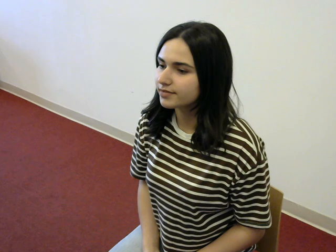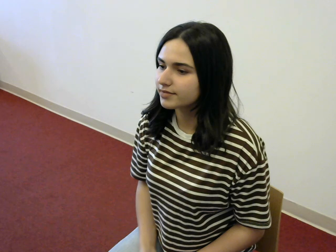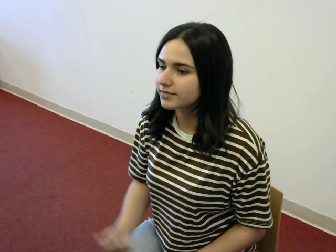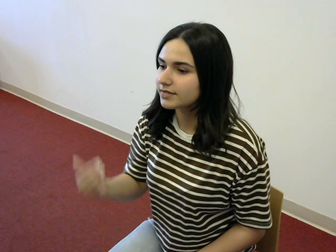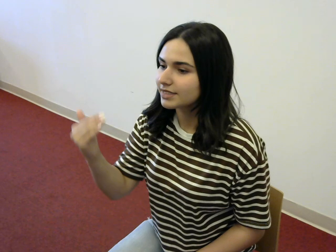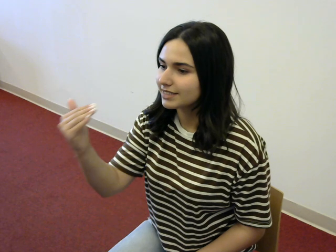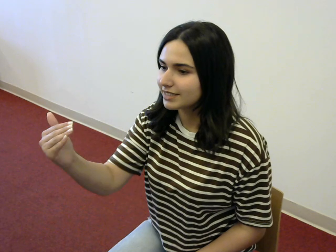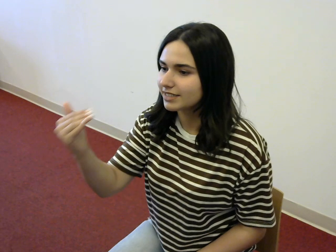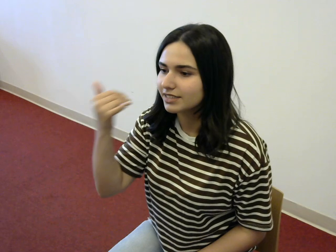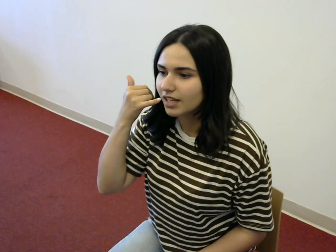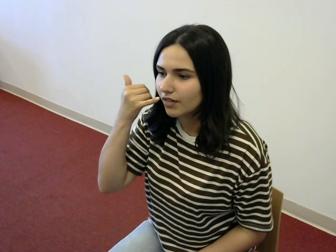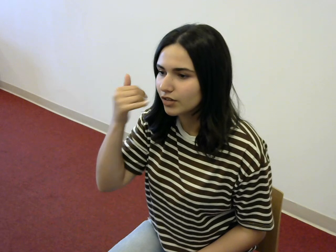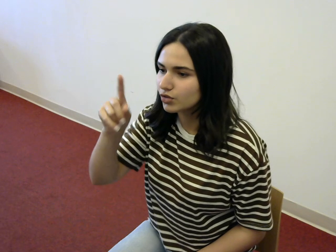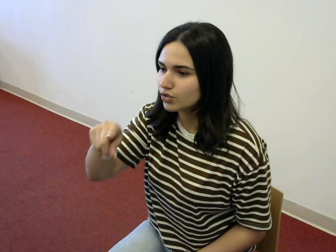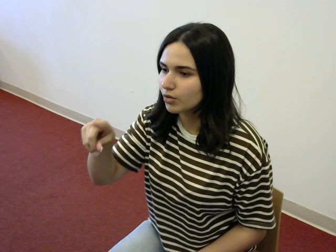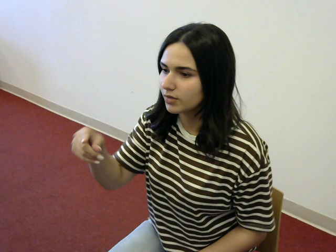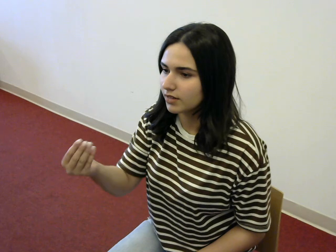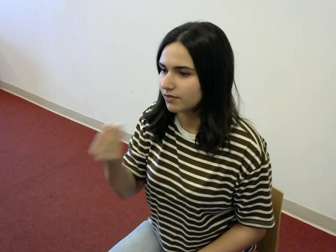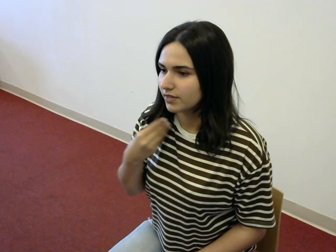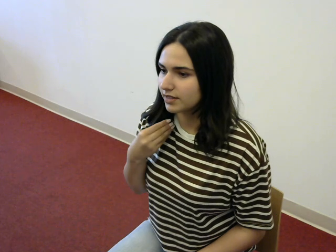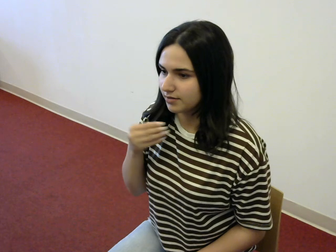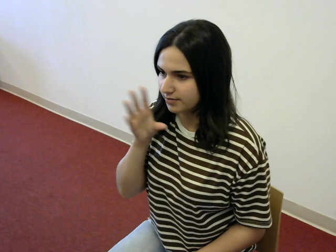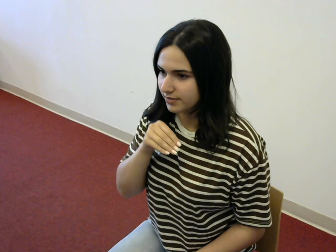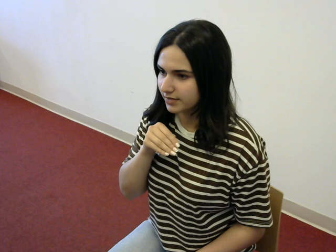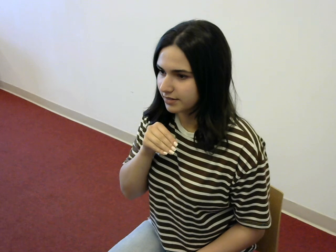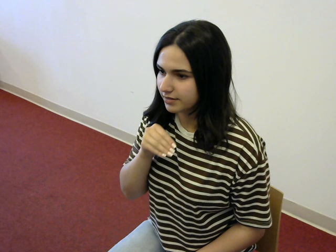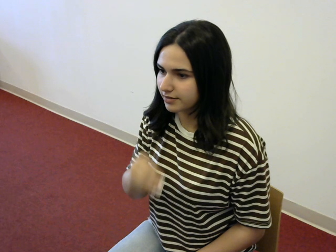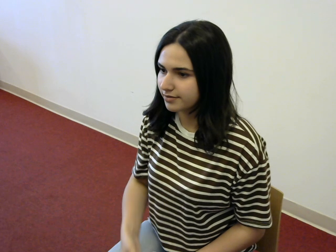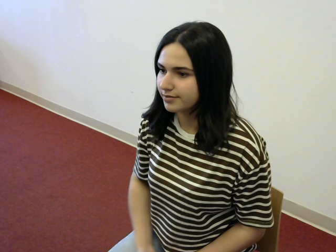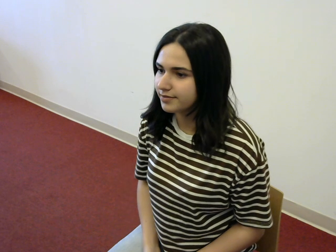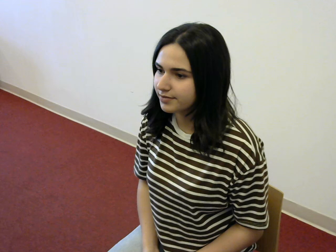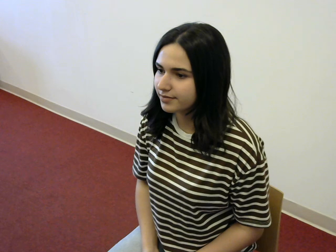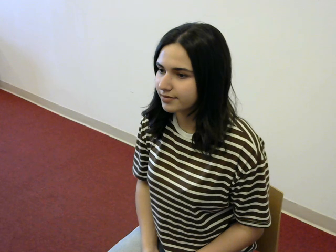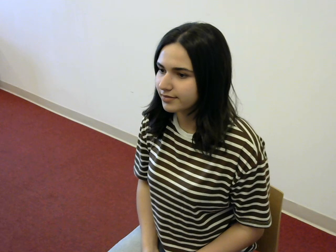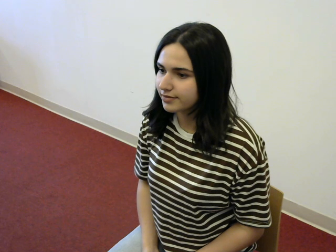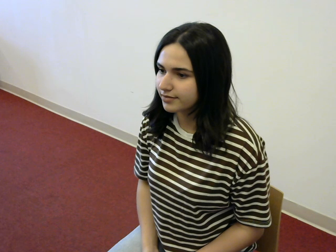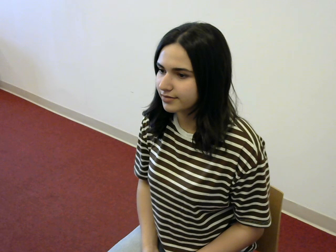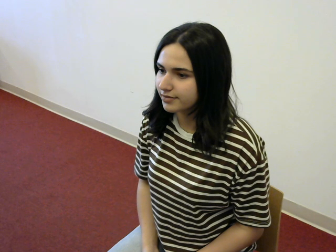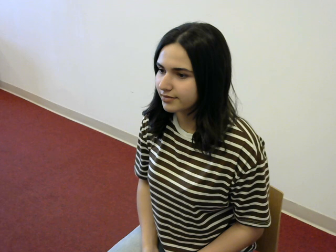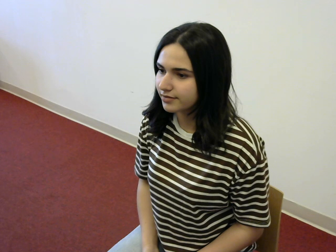Siz telefon nömrənizi verə bilərsinizmi?